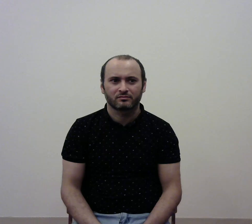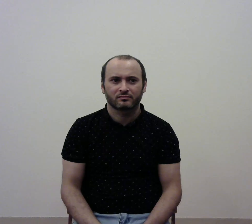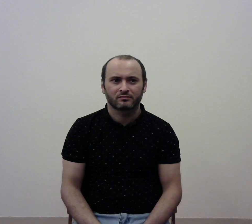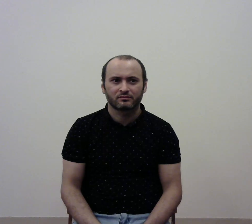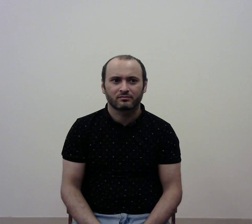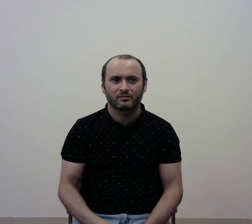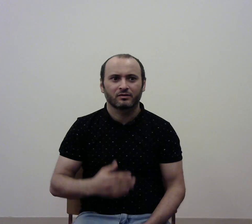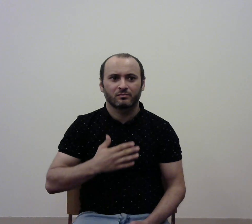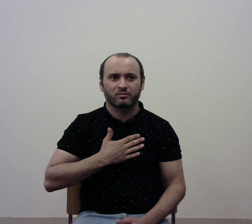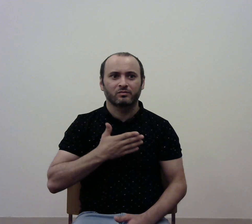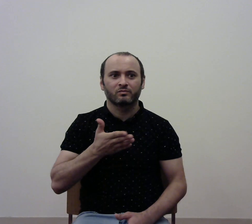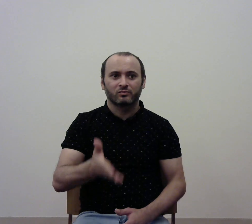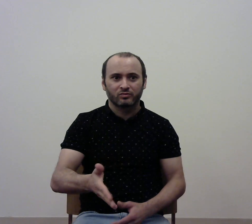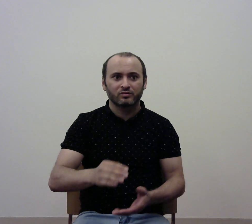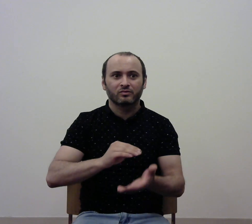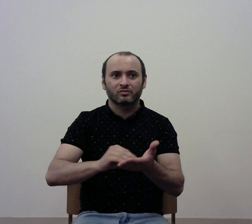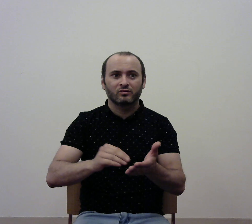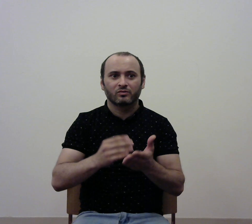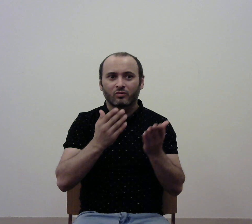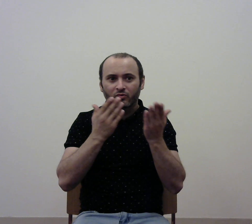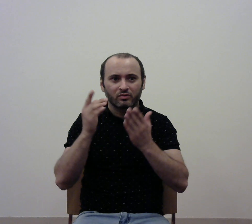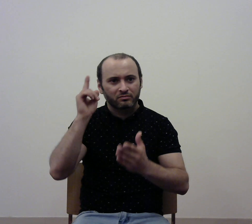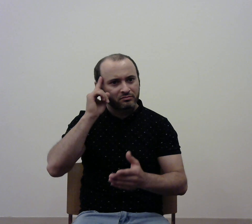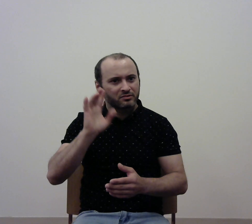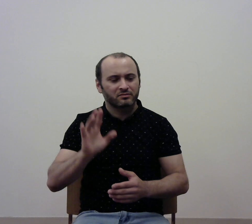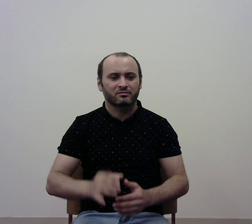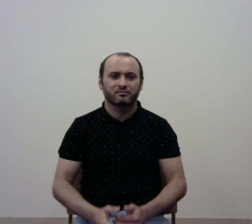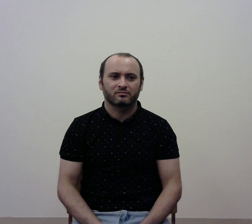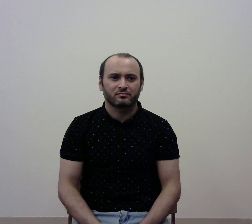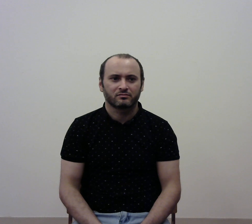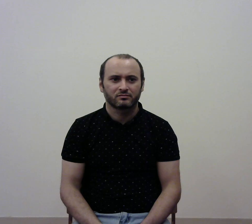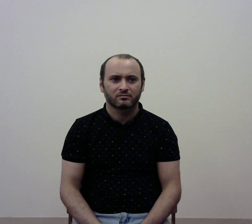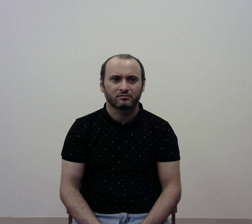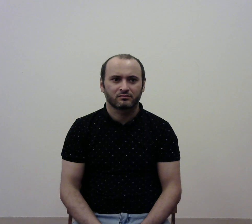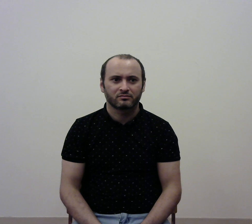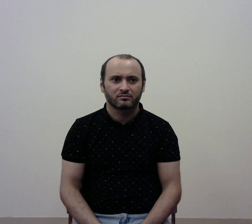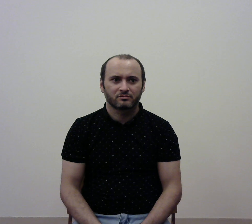Mən bu yazını oxuya bilmirəm